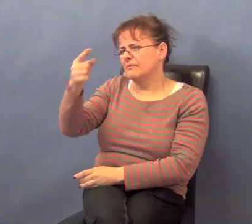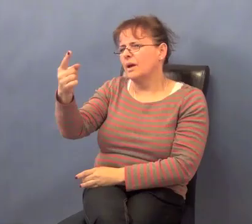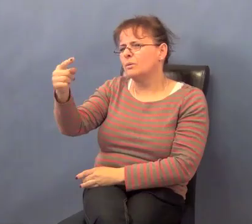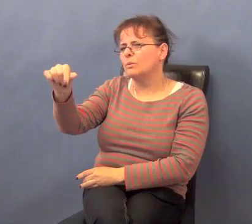Jak się nazywa?